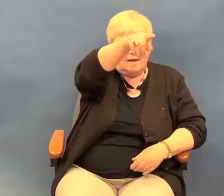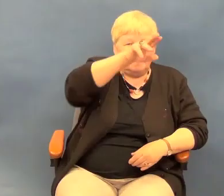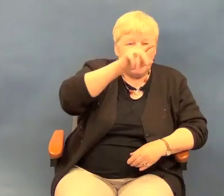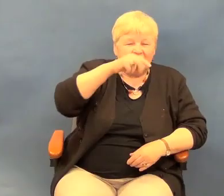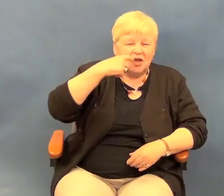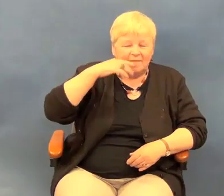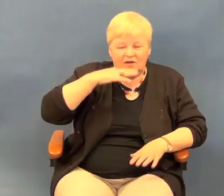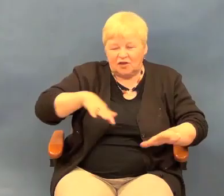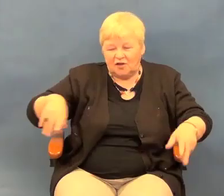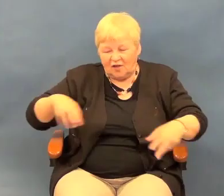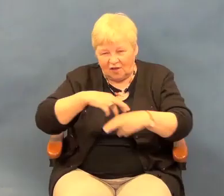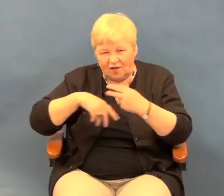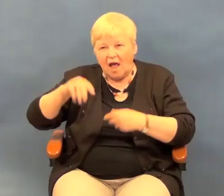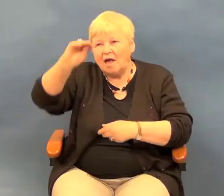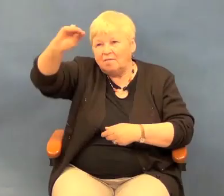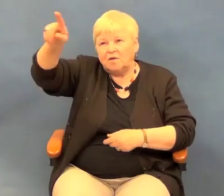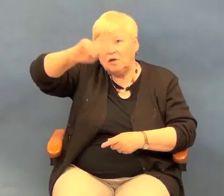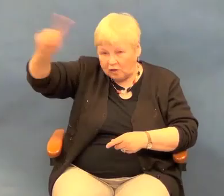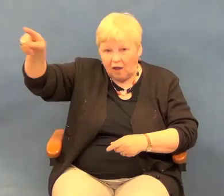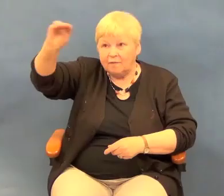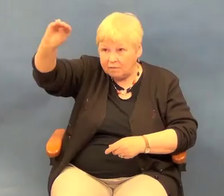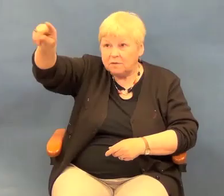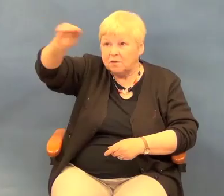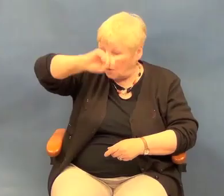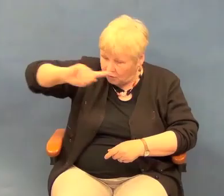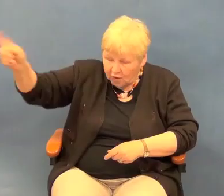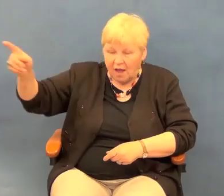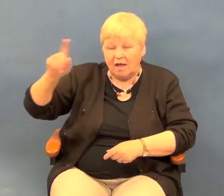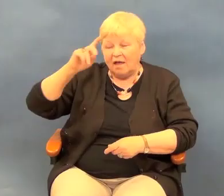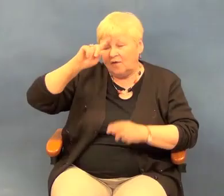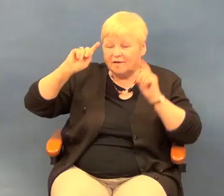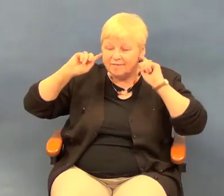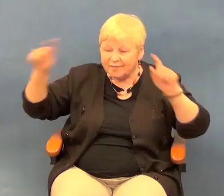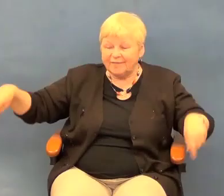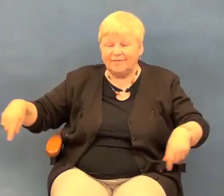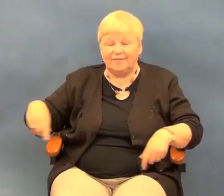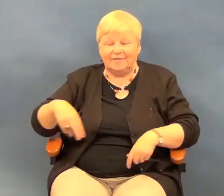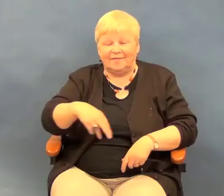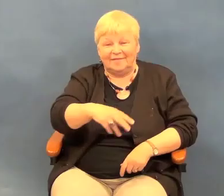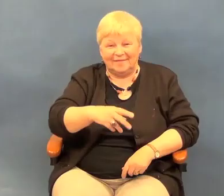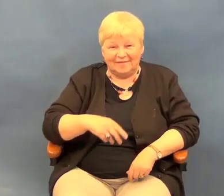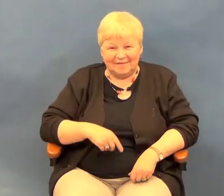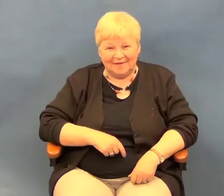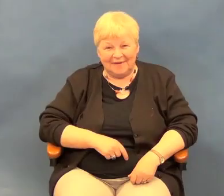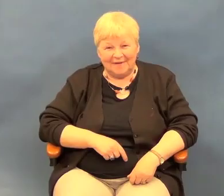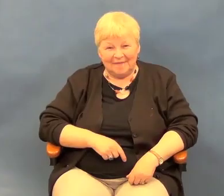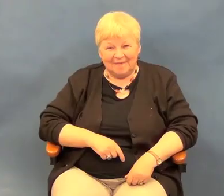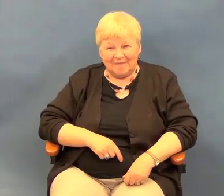W tamtym parku pomimo, że jest znak zakazu kąpieli to dzieci go nie słuchają i się moczą w wodzie.